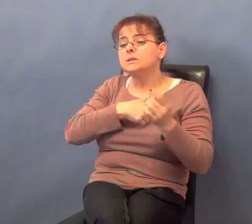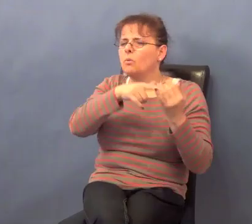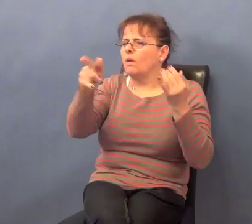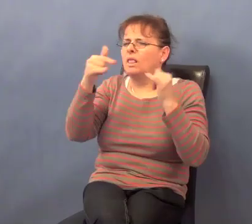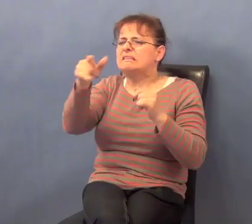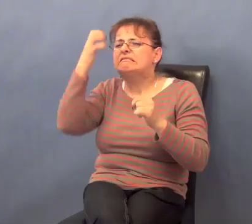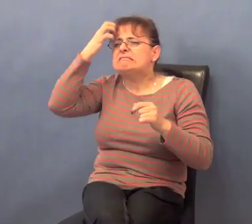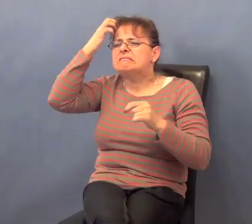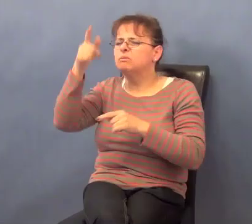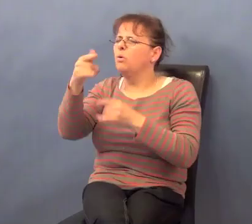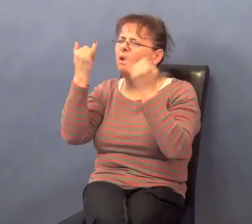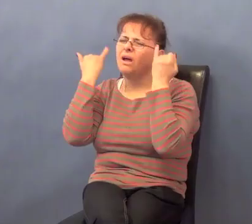Na serce to już inaczej, bo ty to masz mocno.